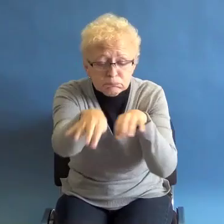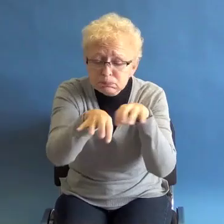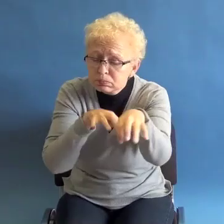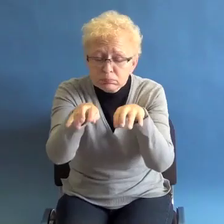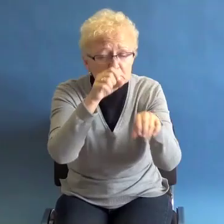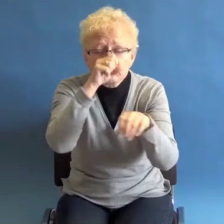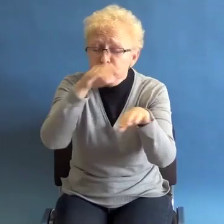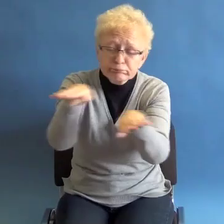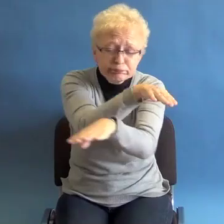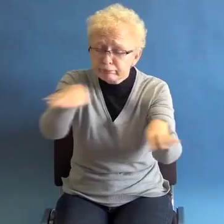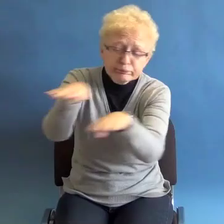Chodzą tłumy ludzi.